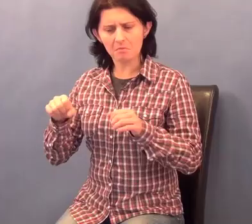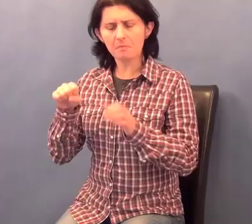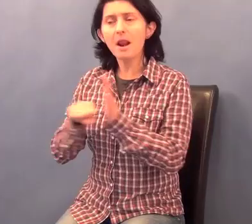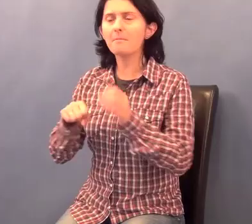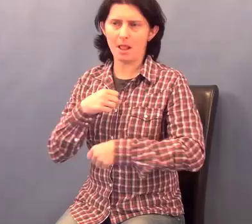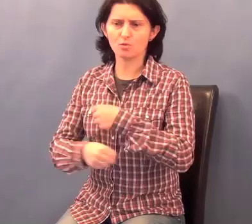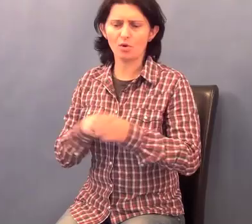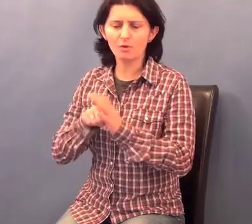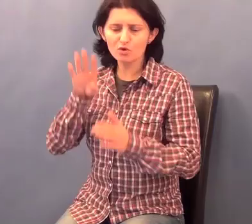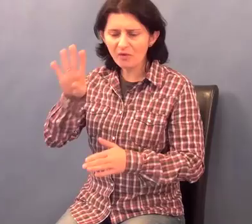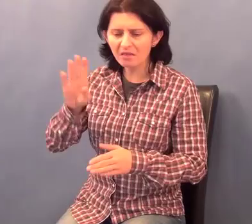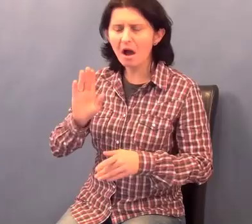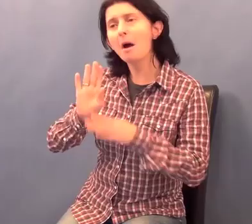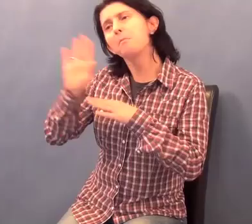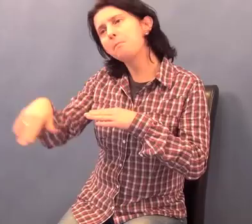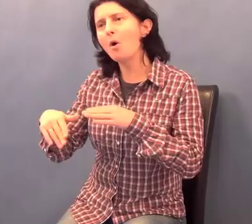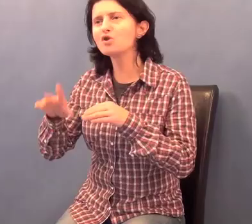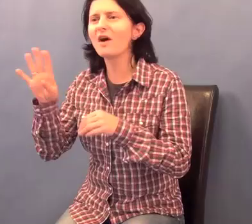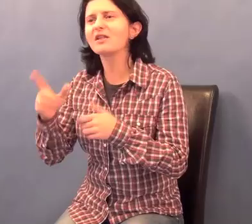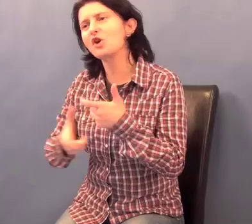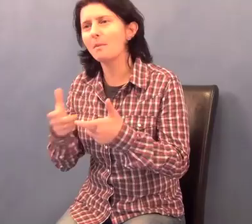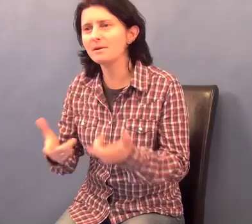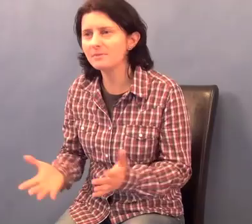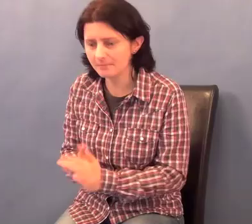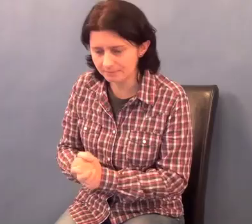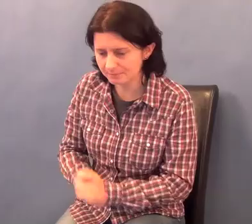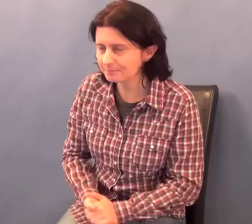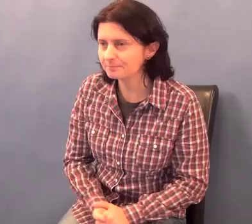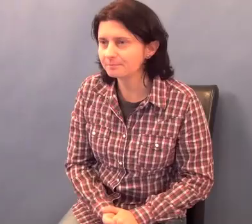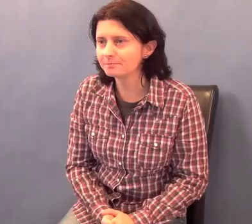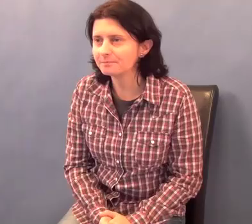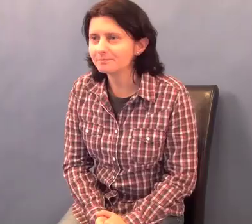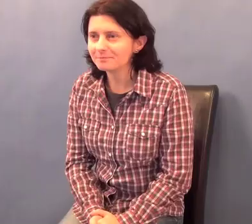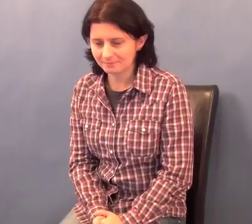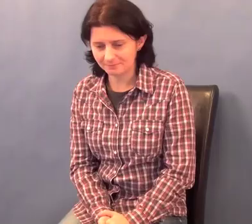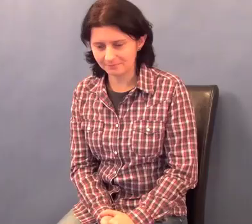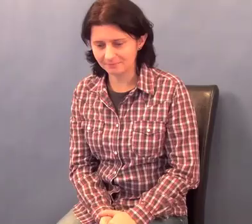Ja pracuję do czwartej, a po czwartej co robimy?